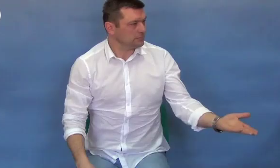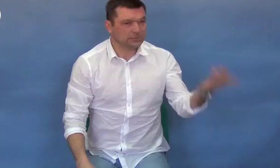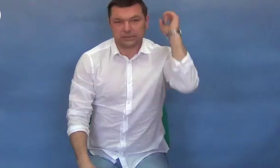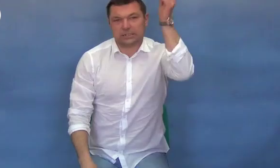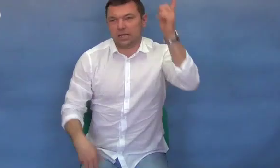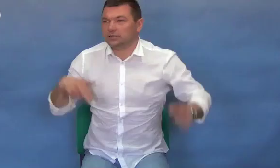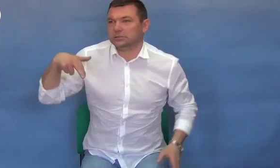Zakaz wejścia.